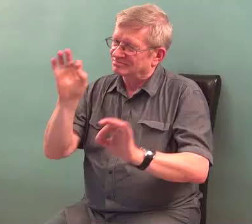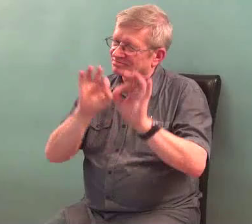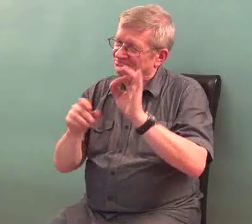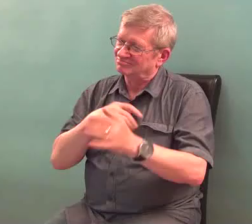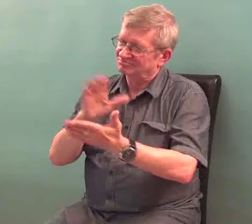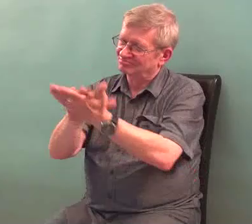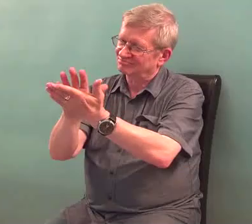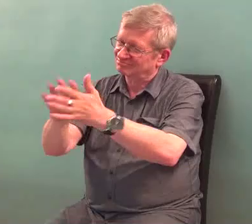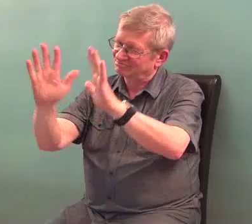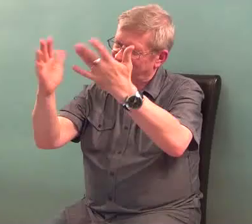Ja biję ci brawo.